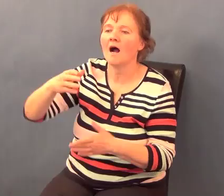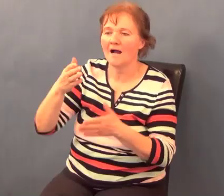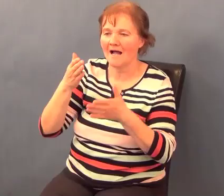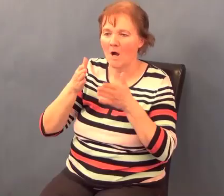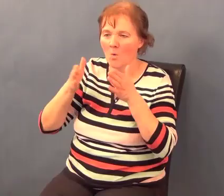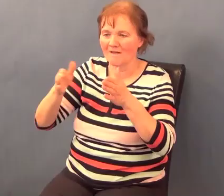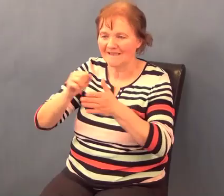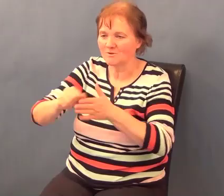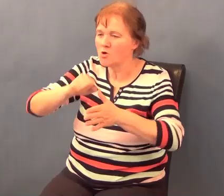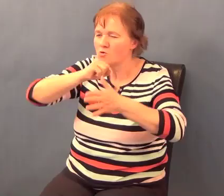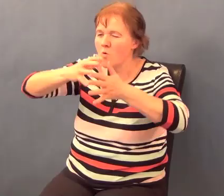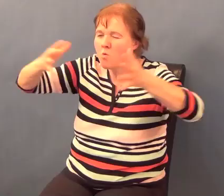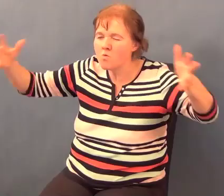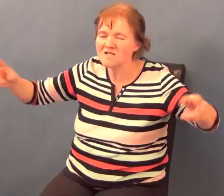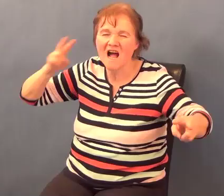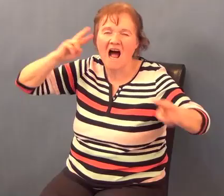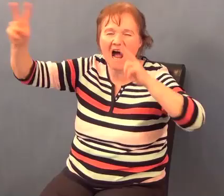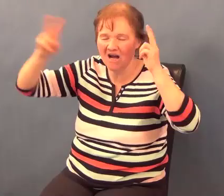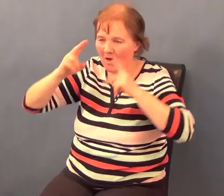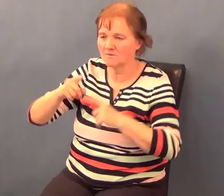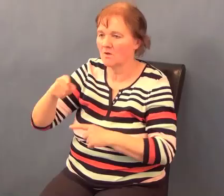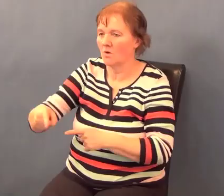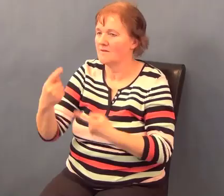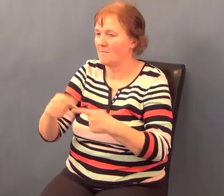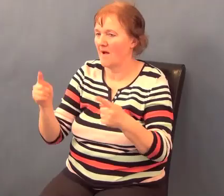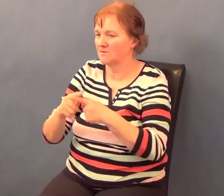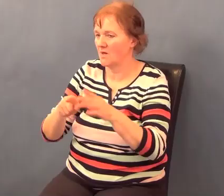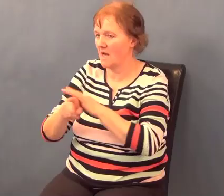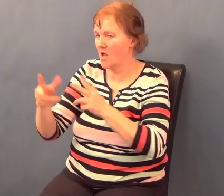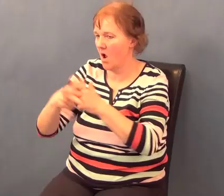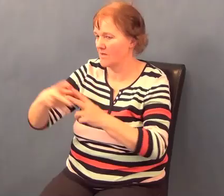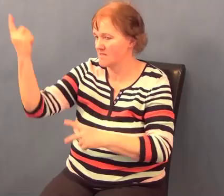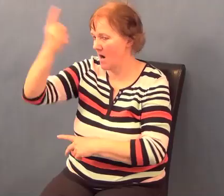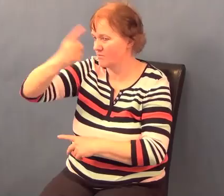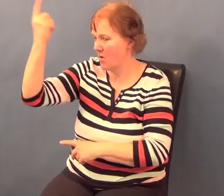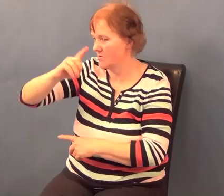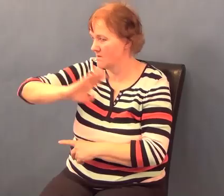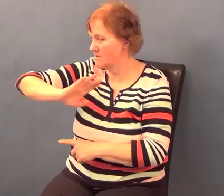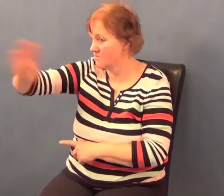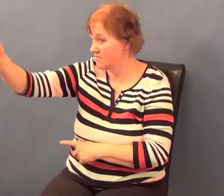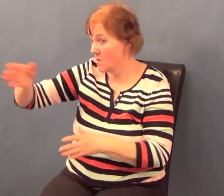Na ulicy jest duży hałas więc to nie pasuje do koni. Zabronione.